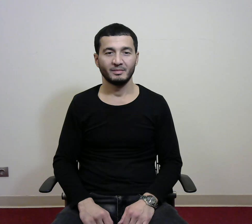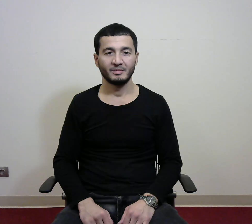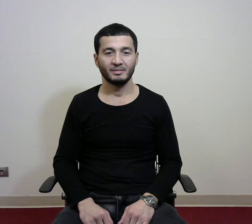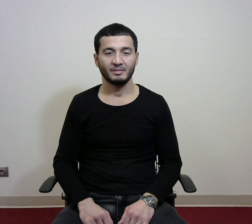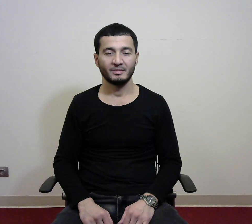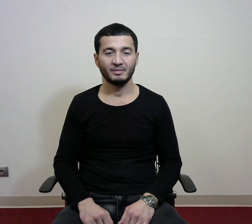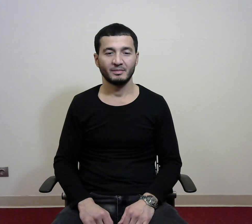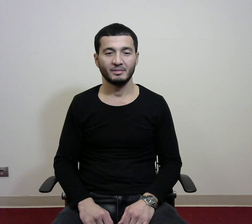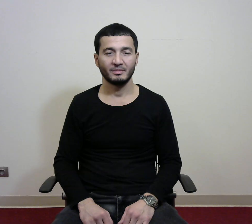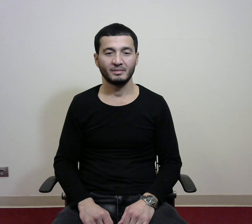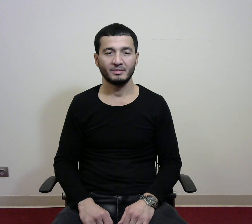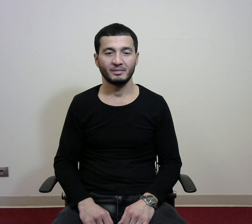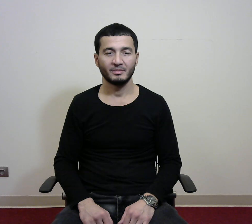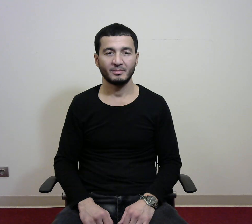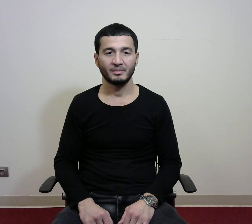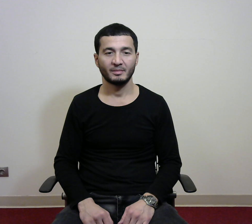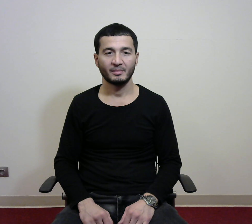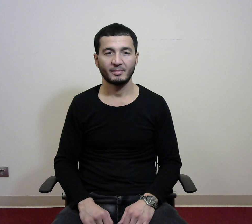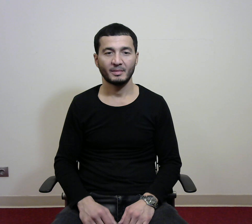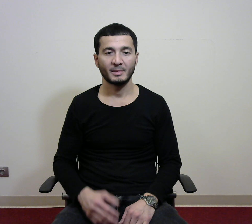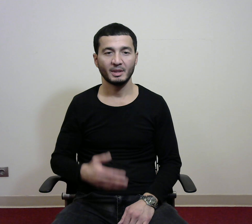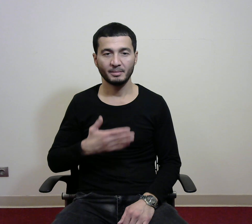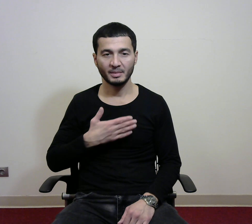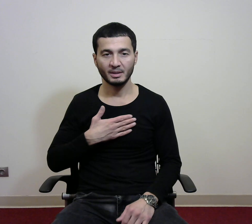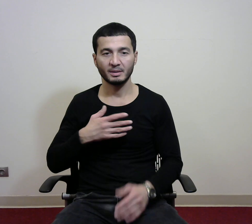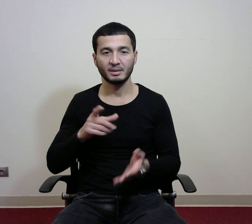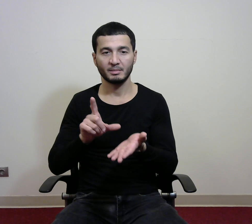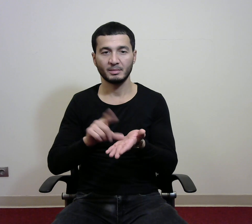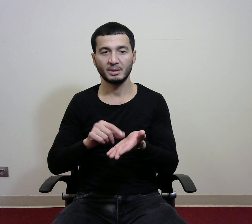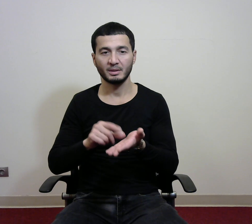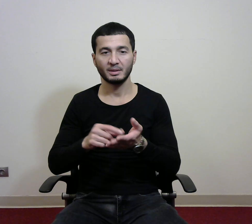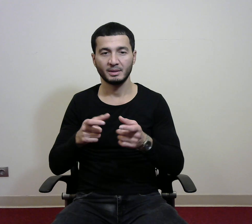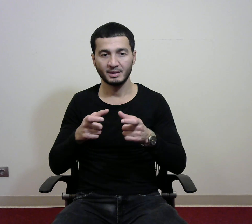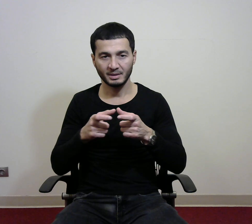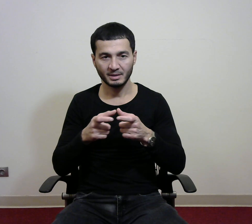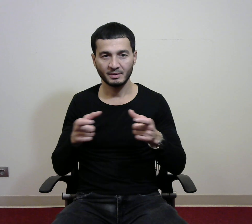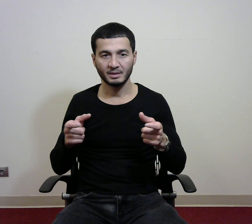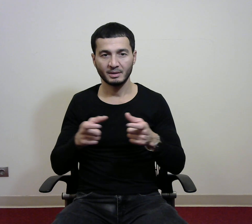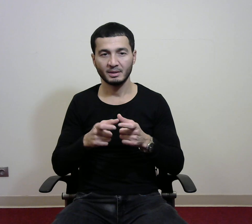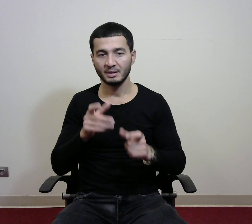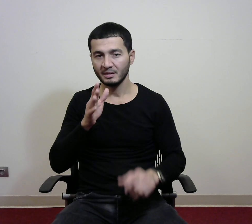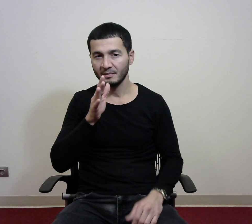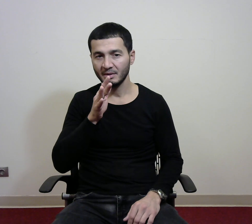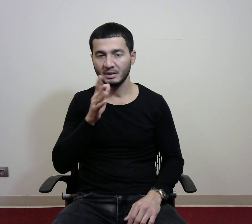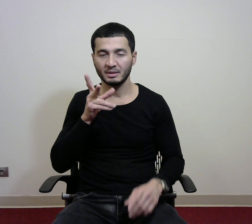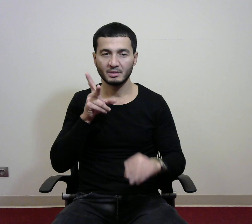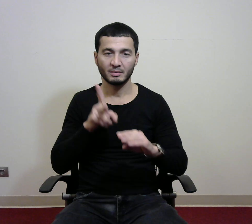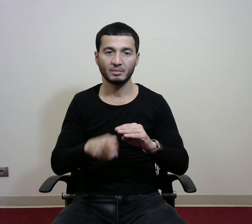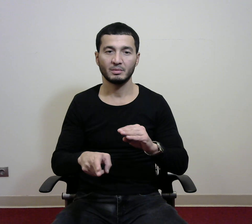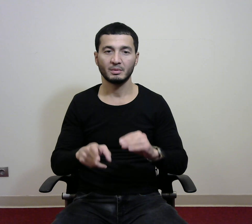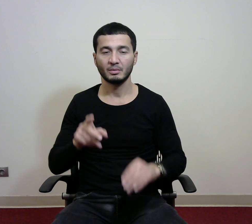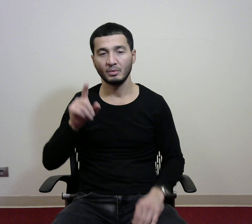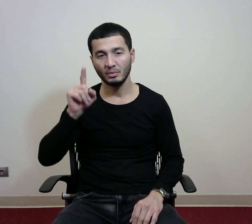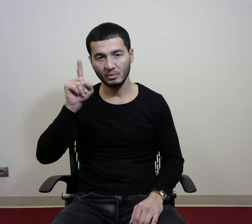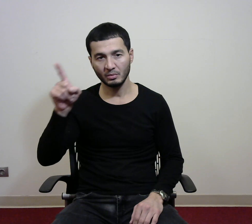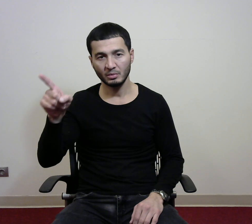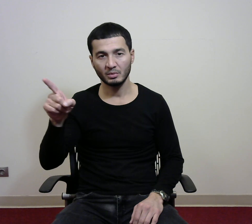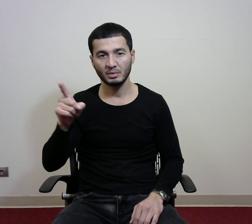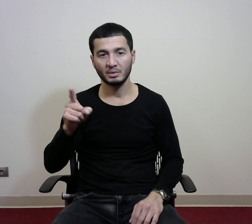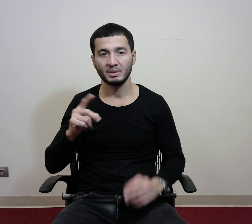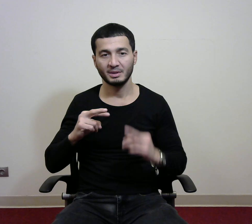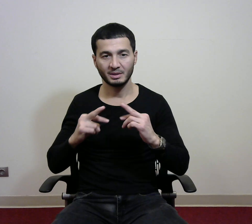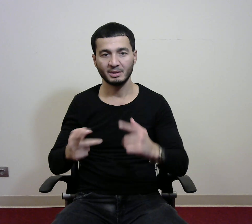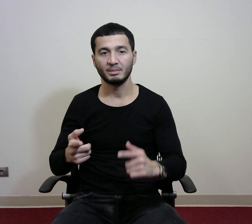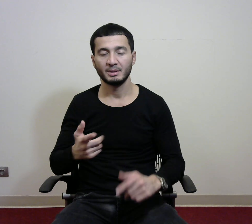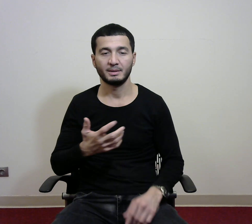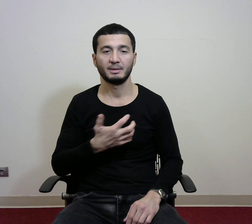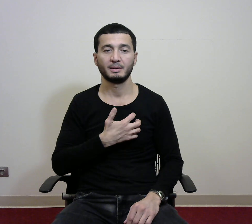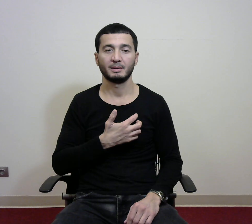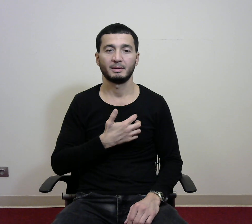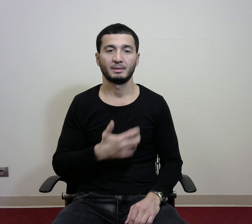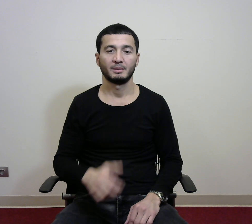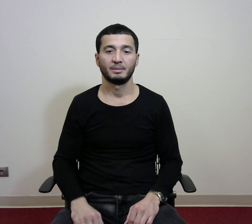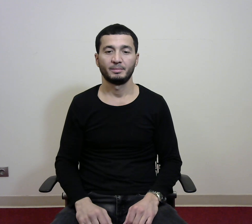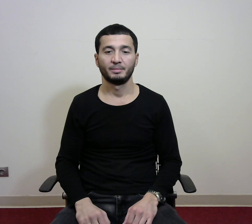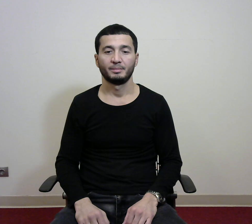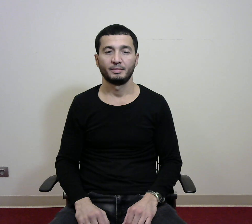Mənim pensiya kartımın müddəti bitib, onu dəyişmək istəyirəm